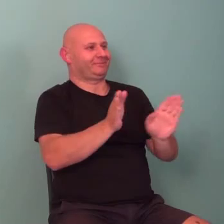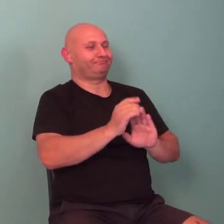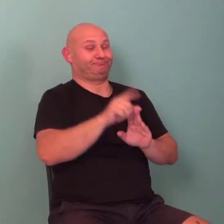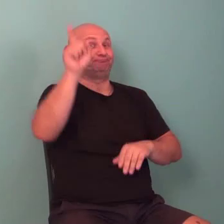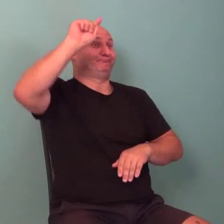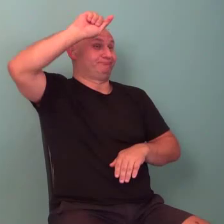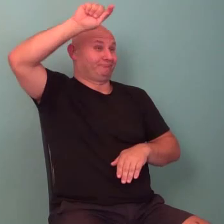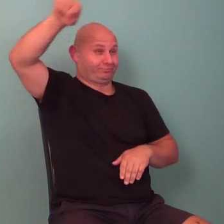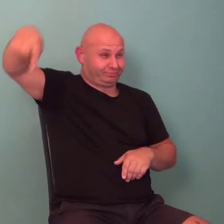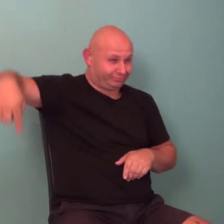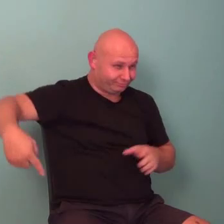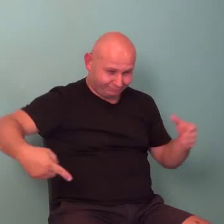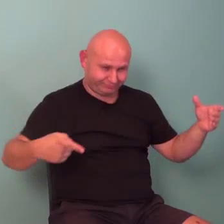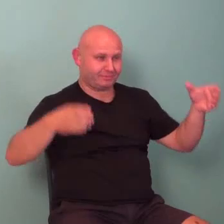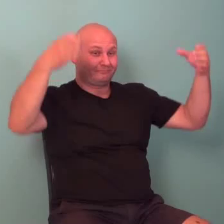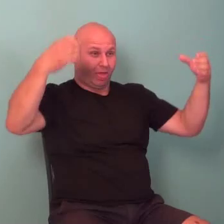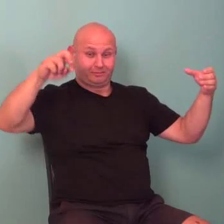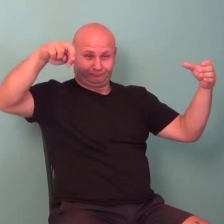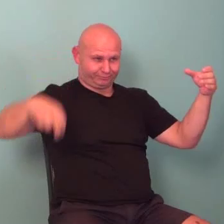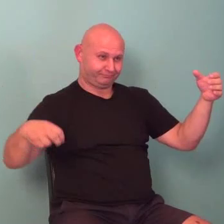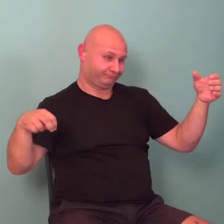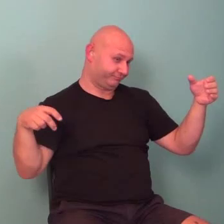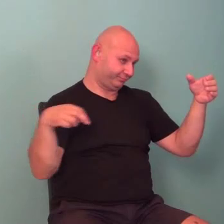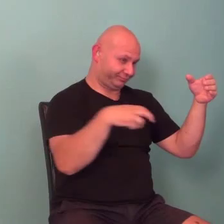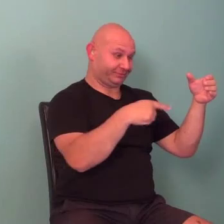Szybko zbiega z góry swojego wieżowca i biegnie do drugiego.